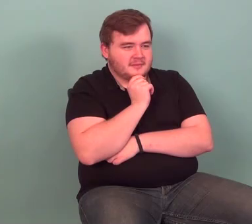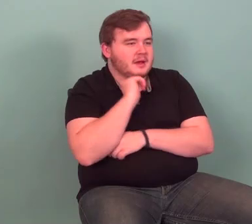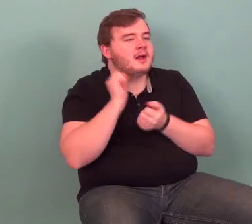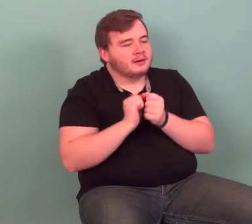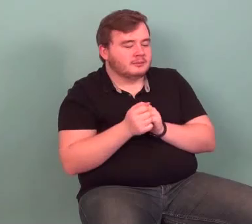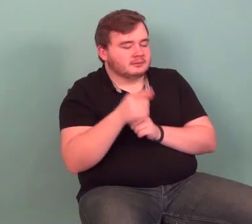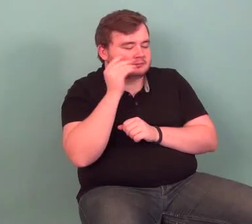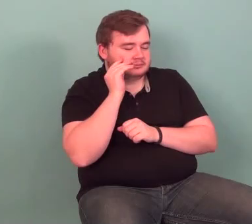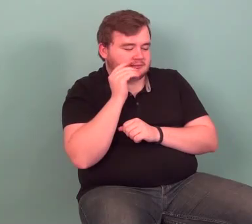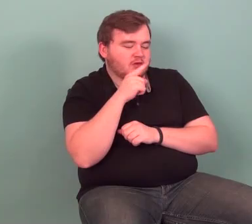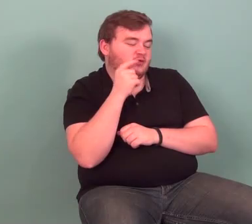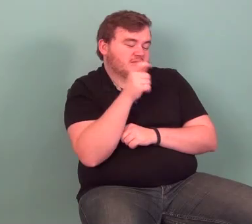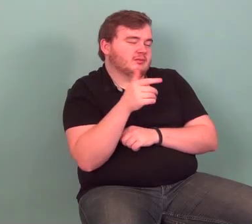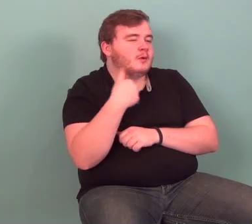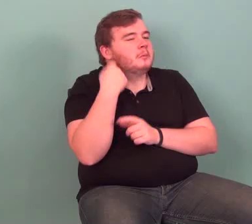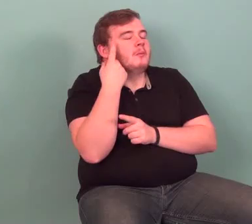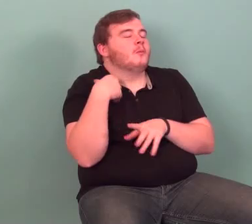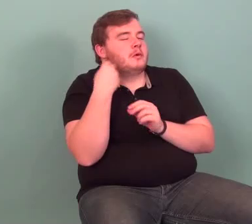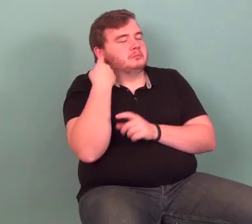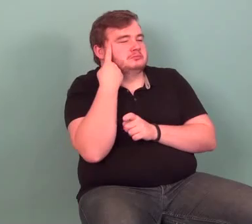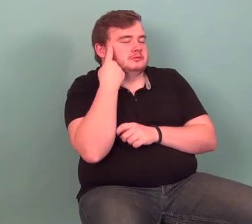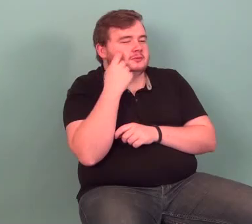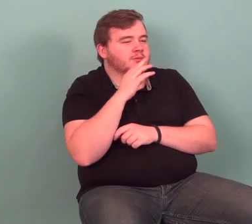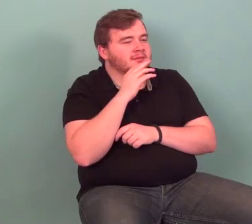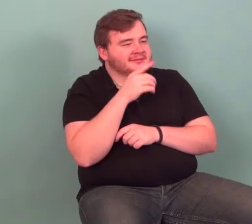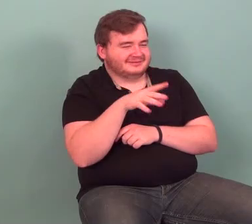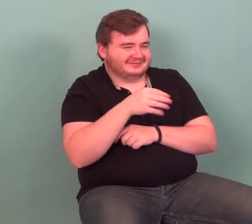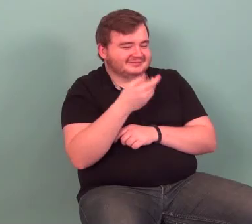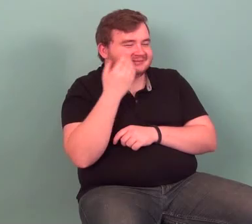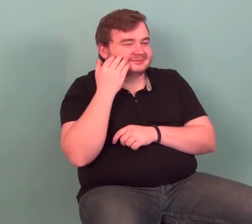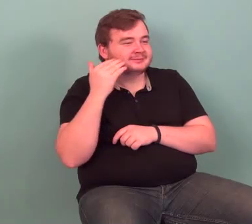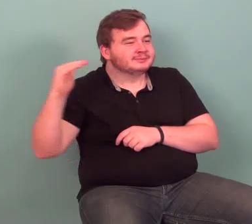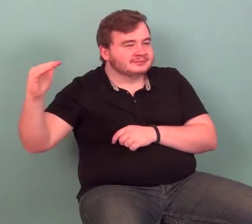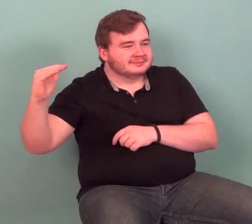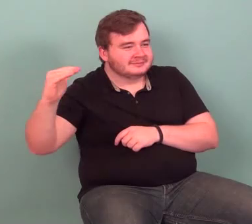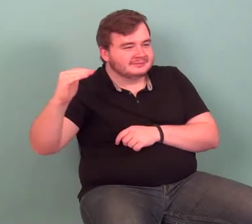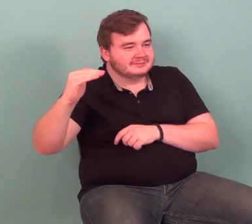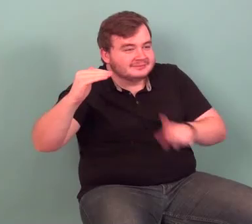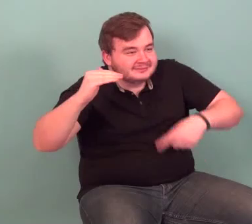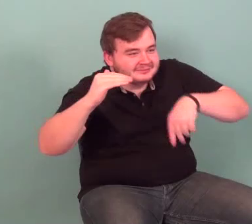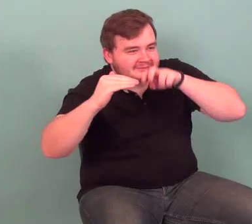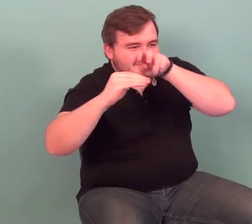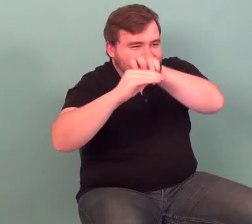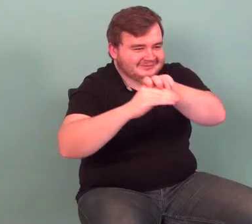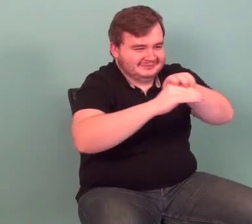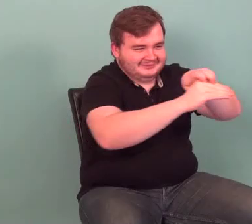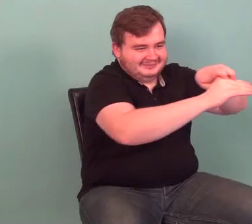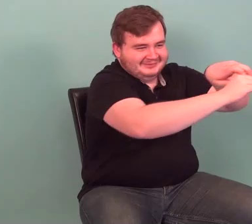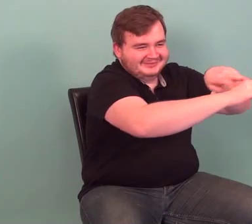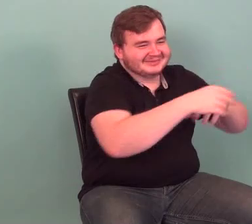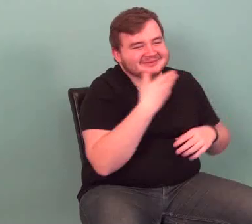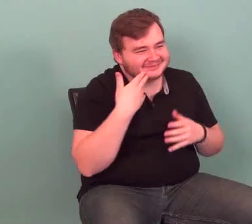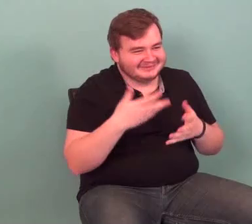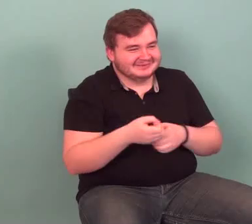Albo na początku myślałem tak, czerwone koło, to myślałem, że samochód jedzie, to ktoś biegnie i wsiada do jadącego samochodu, a ten nie zatrzymuje się.